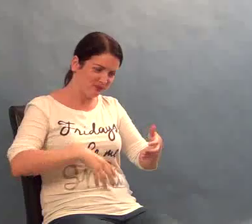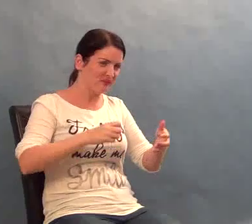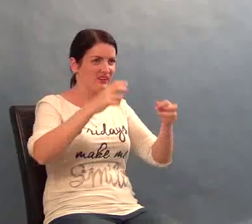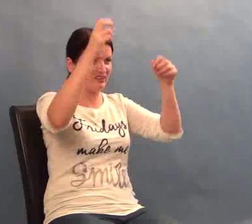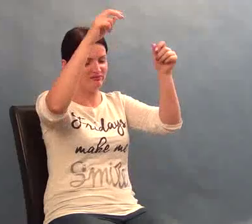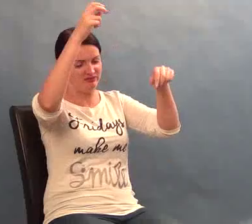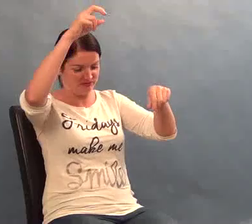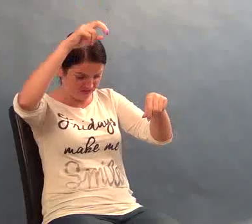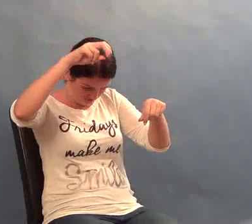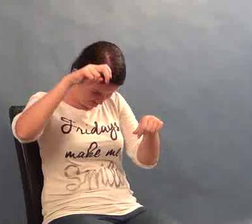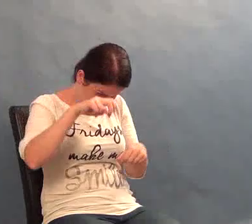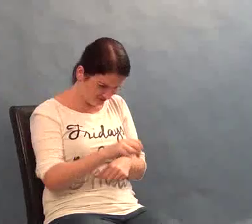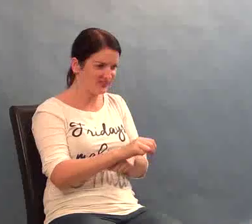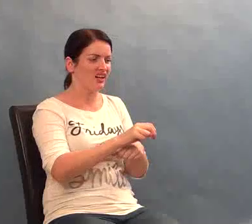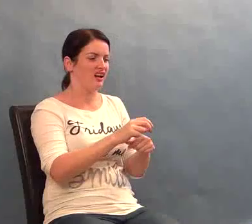Schodzi na dół.